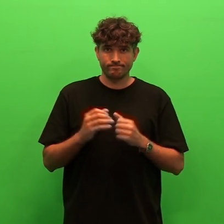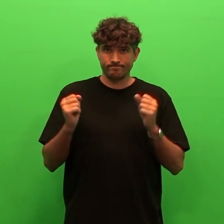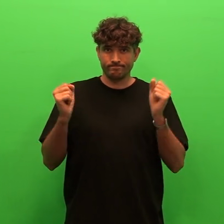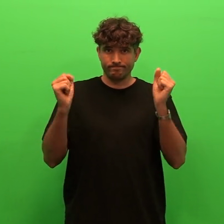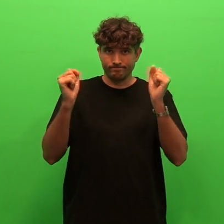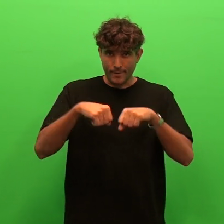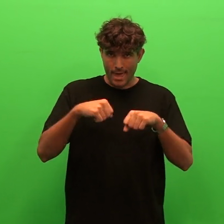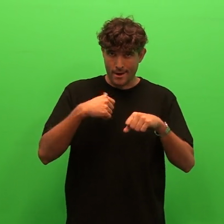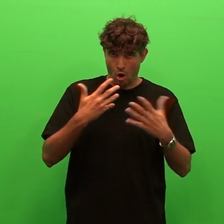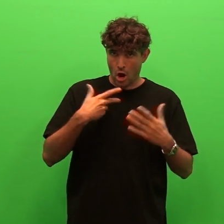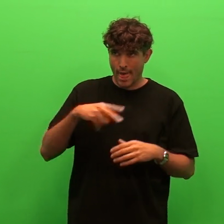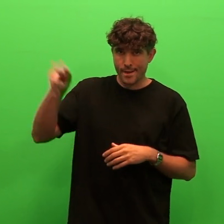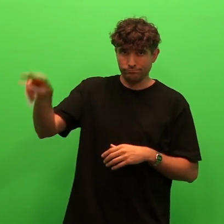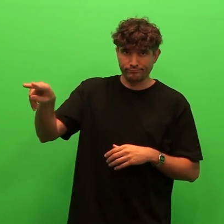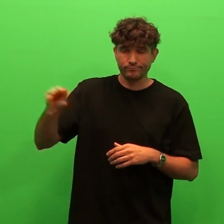D'acord, ara m'hi estiro.